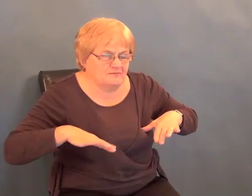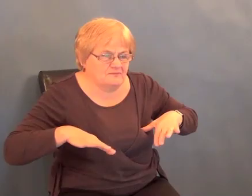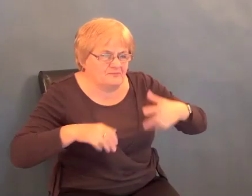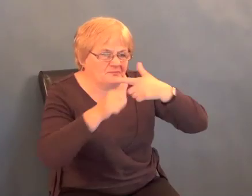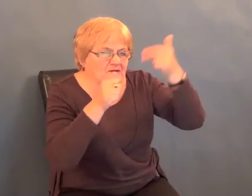Dwudziesty pierwszy, niedziela.